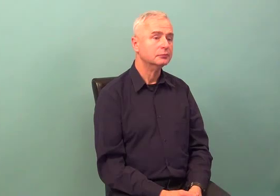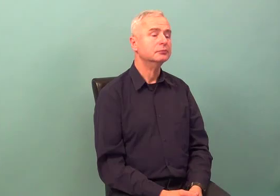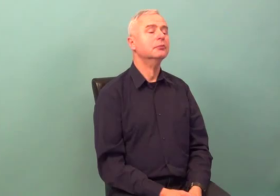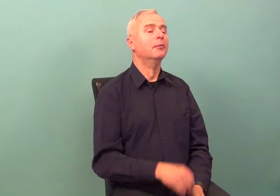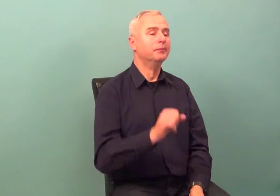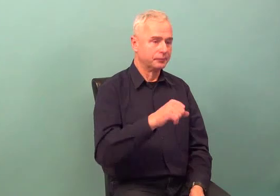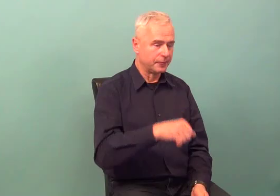Tak.